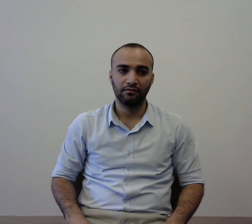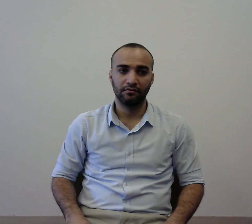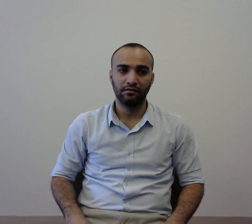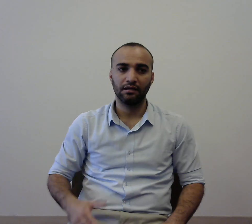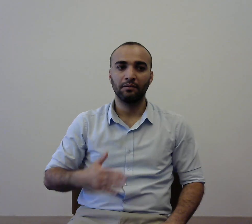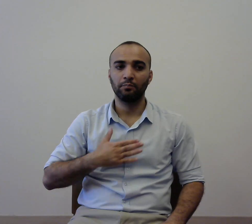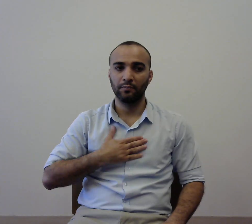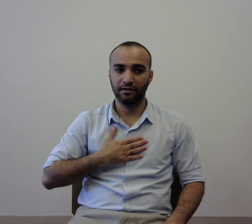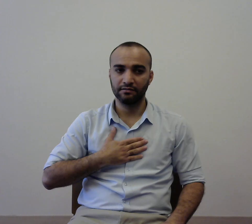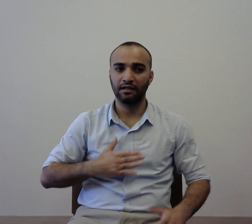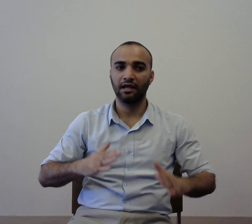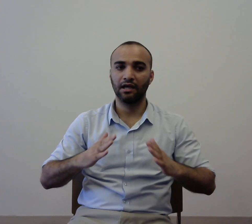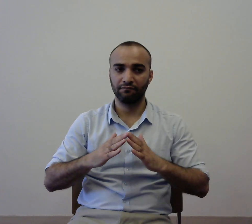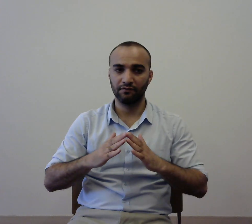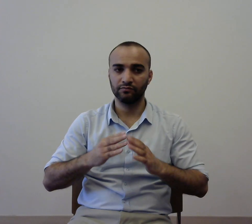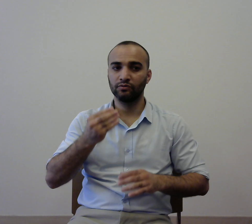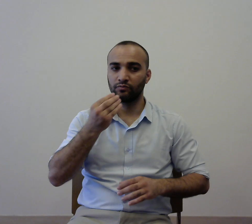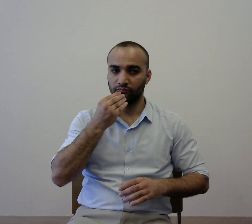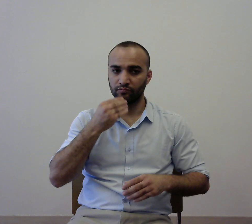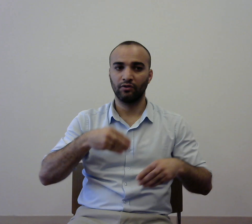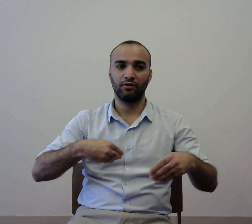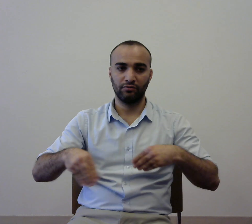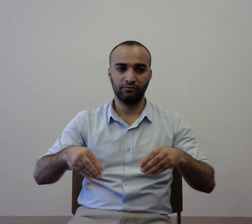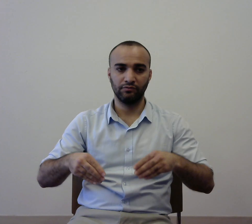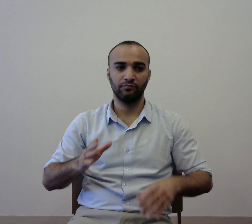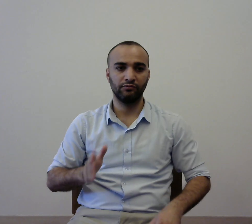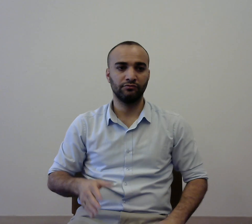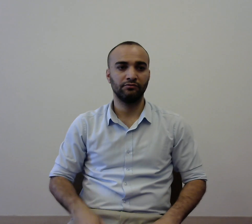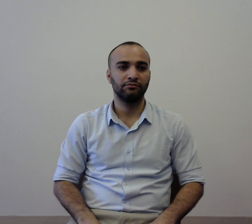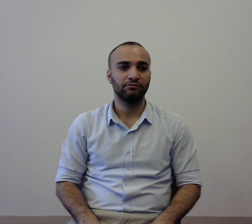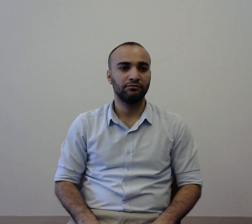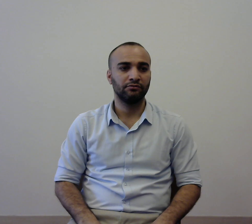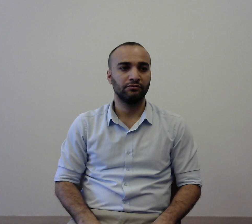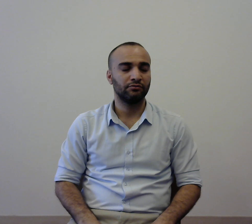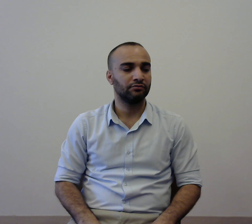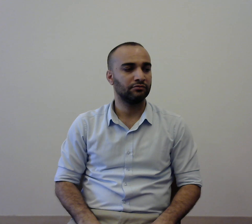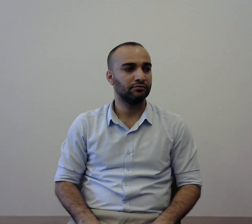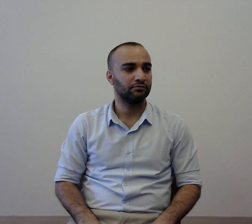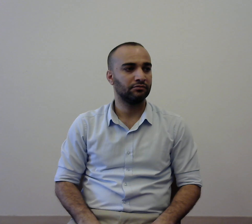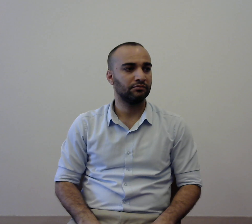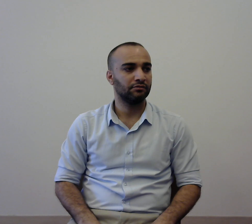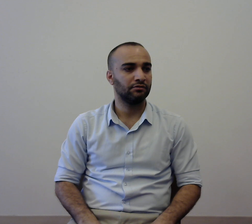Mən evə ərzaq almalıyam